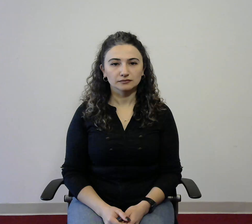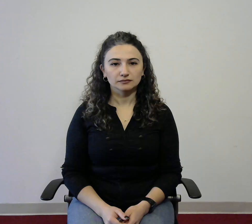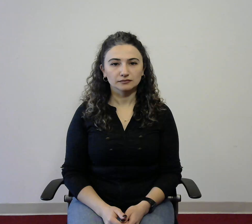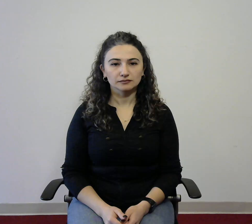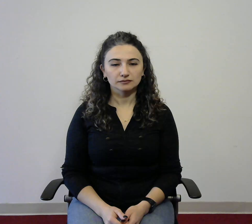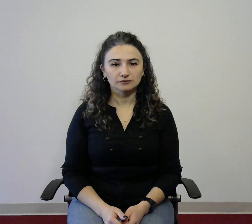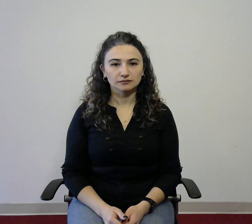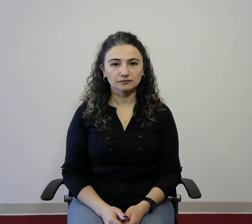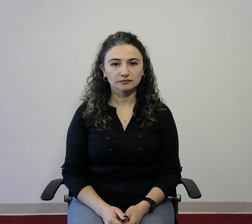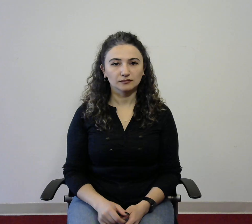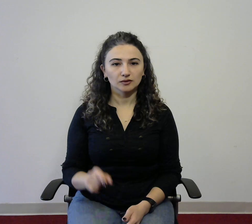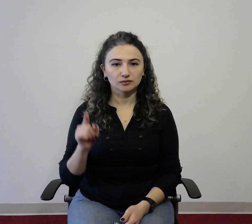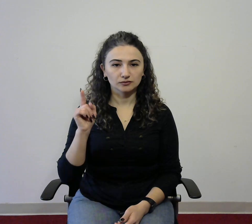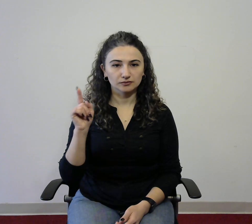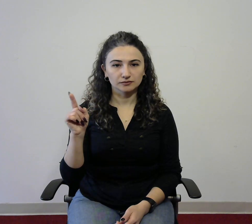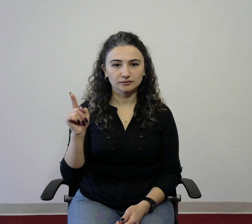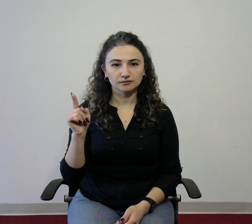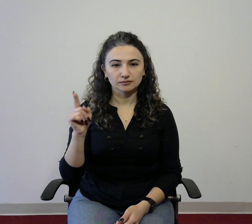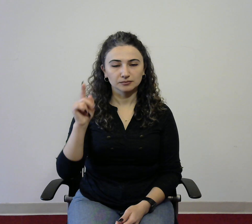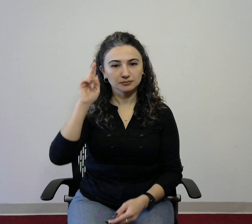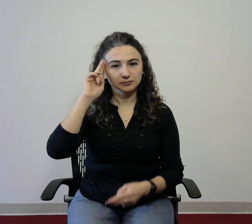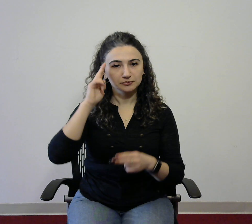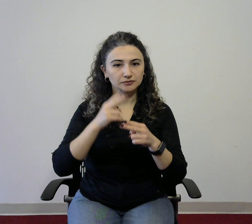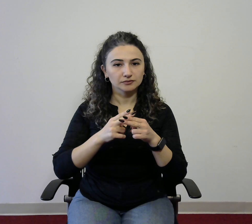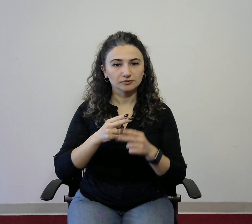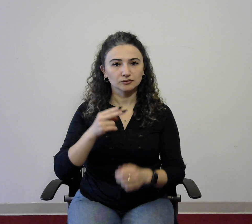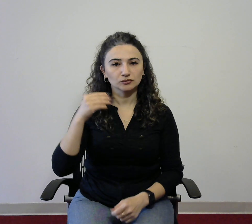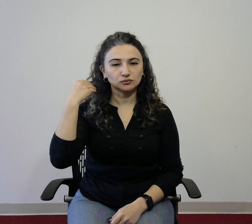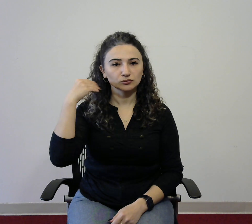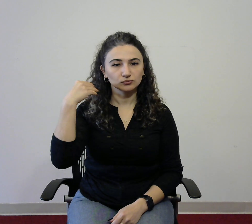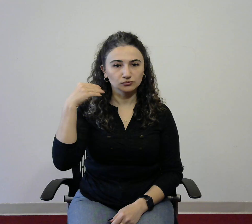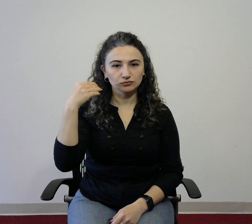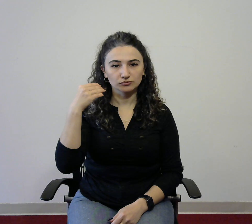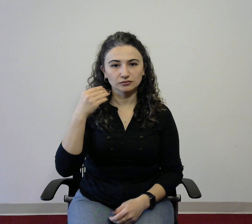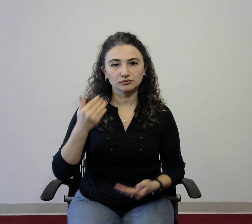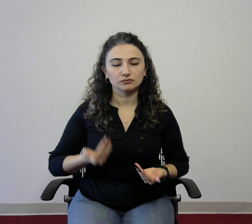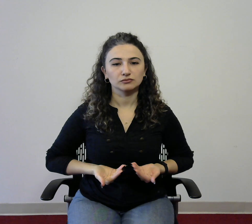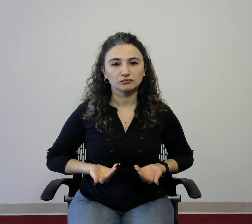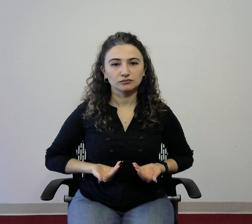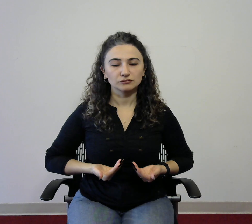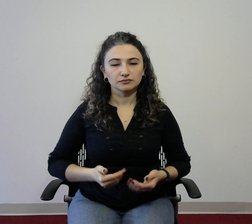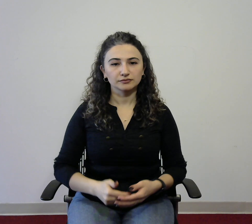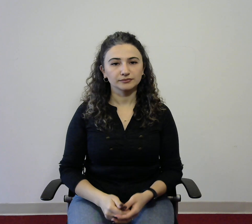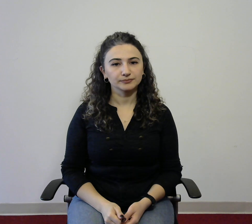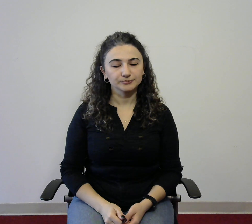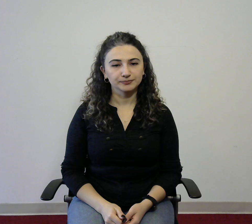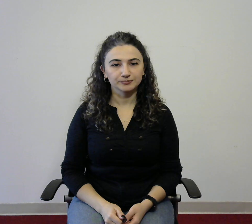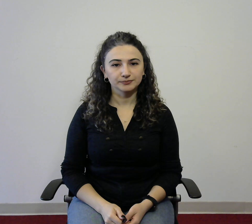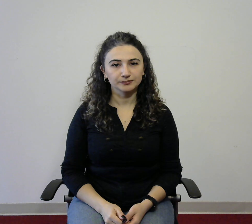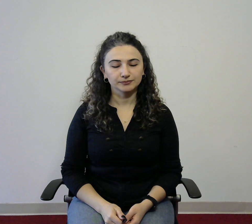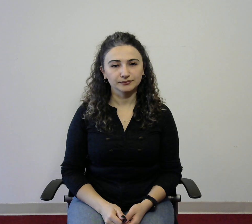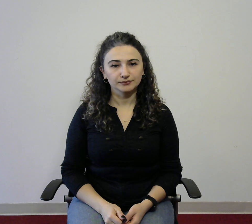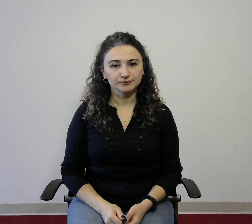Onun qardaşı Türkiyədə yaşayır